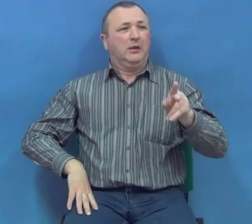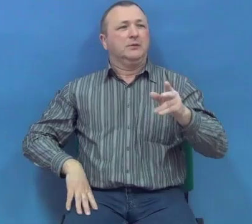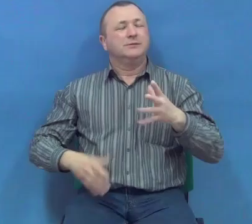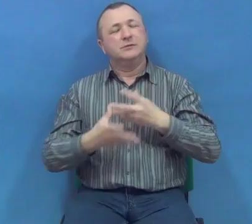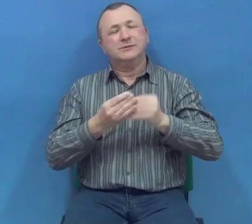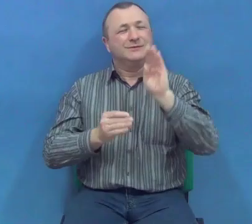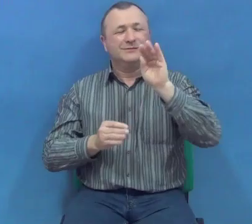Udawał, że nic się nie dzieje.